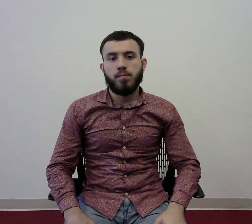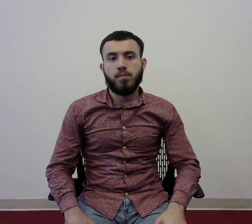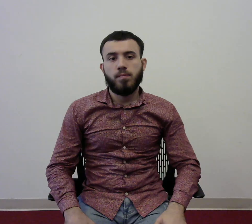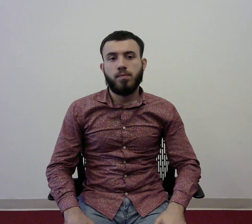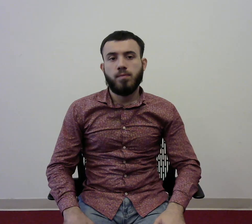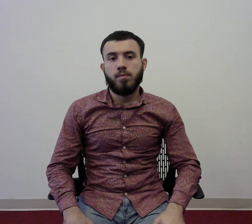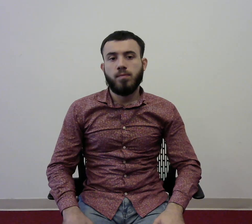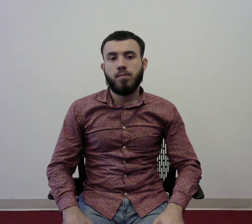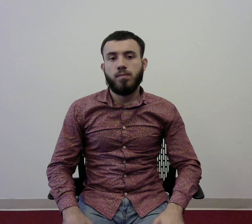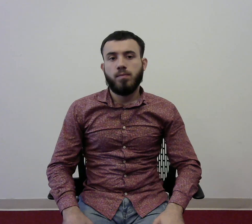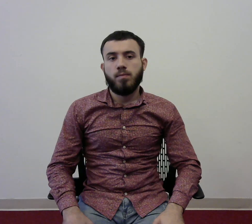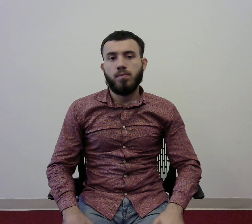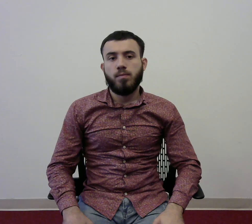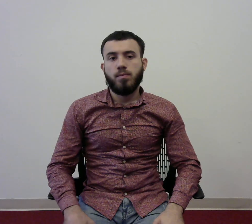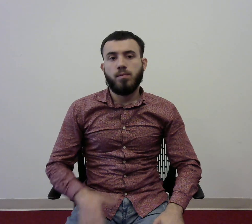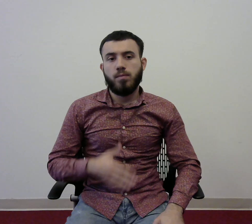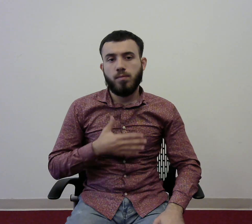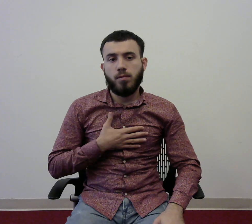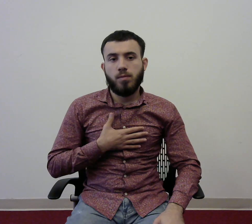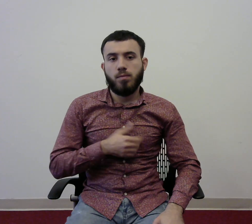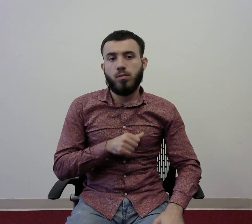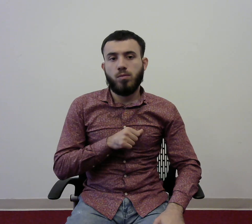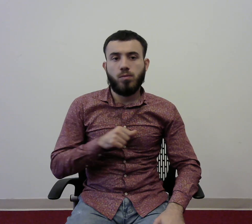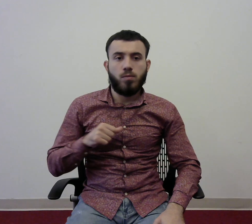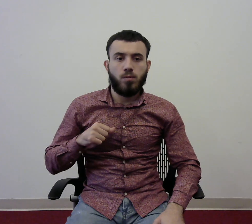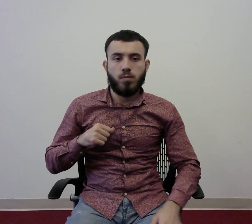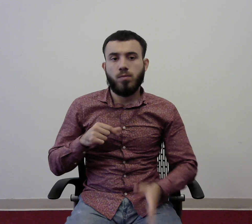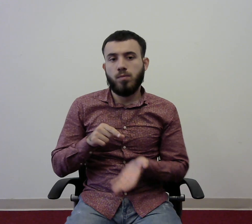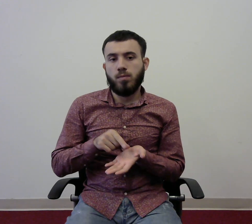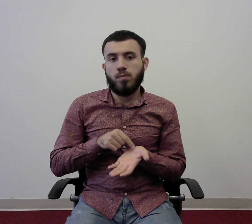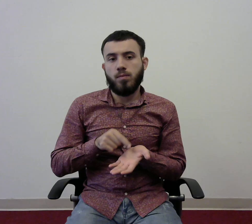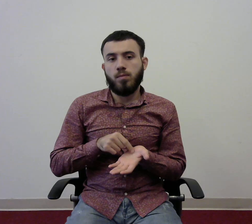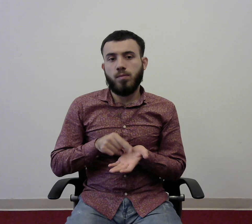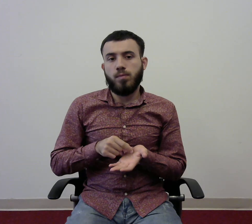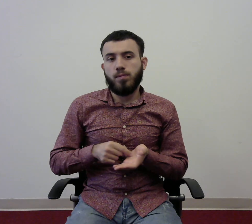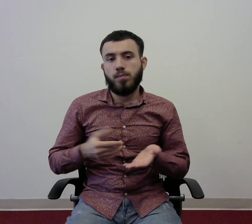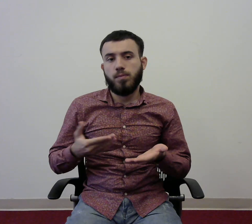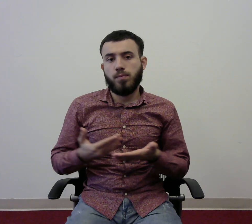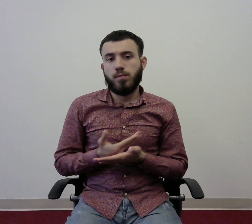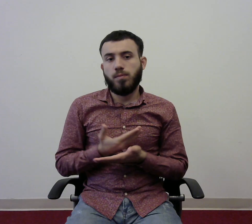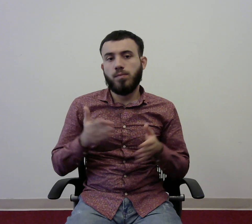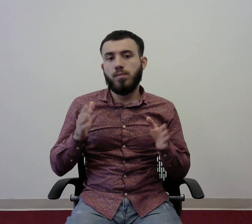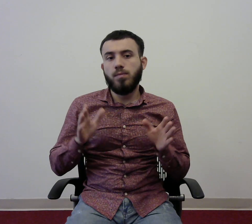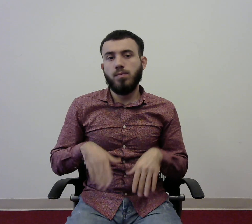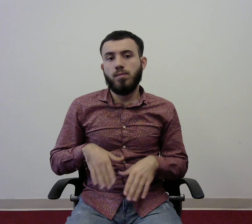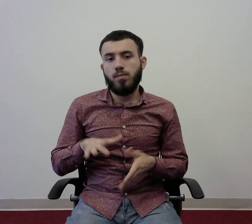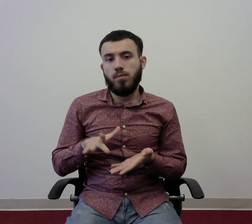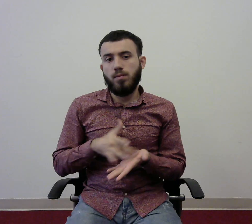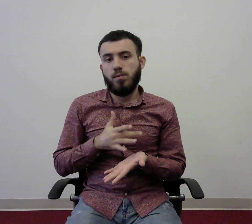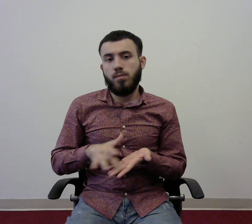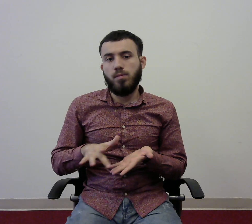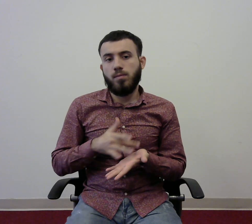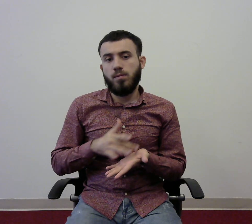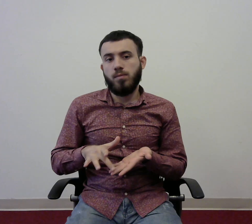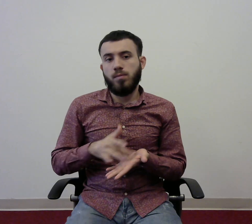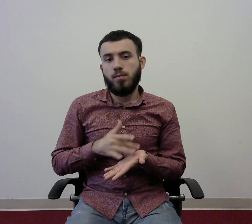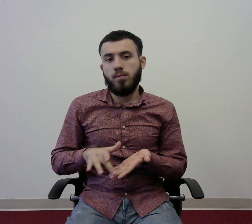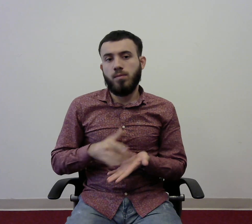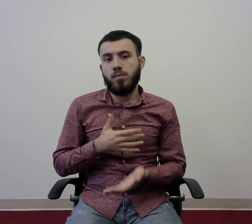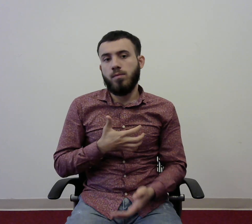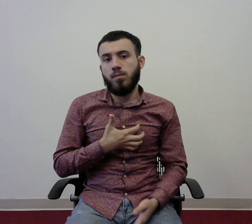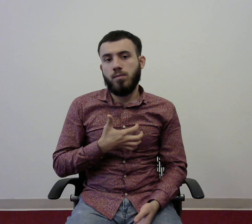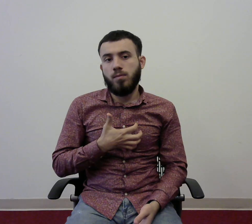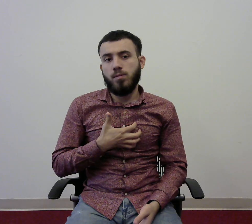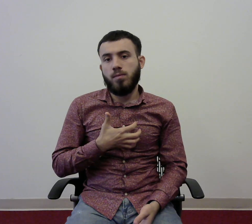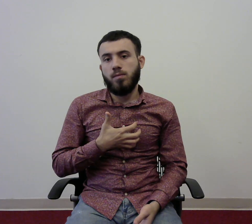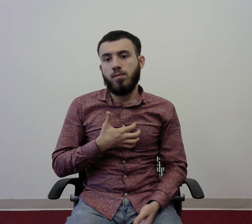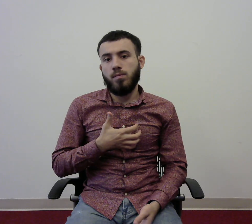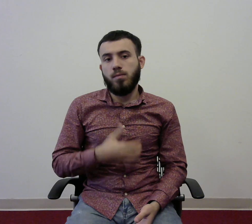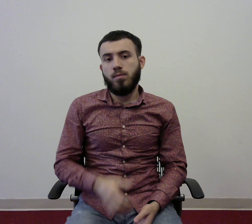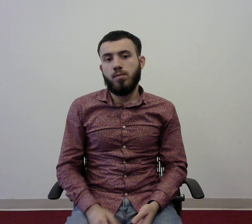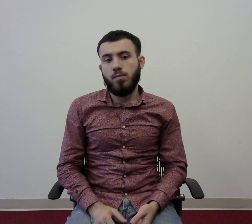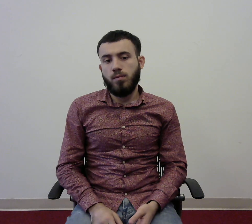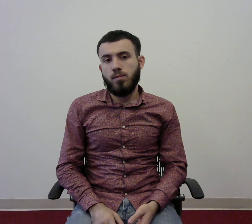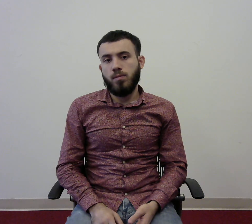Mən öz pensiyamı yenidən hesablatdırmaq istəyirəm